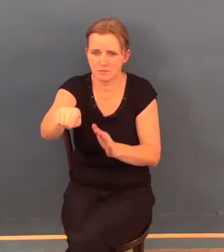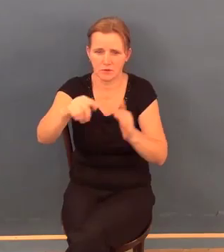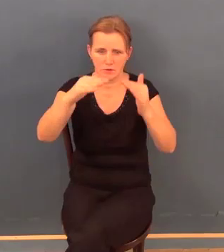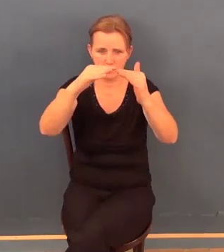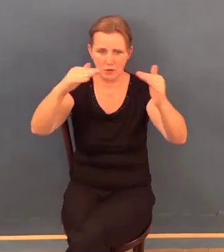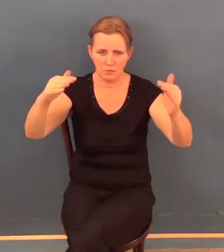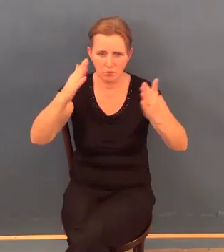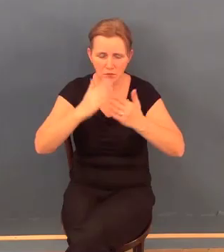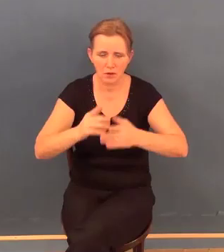Zbliżenie na dom.